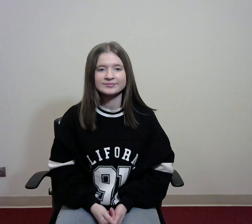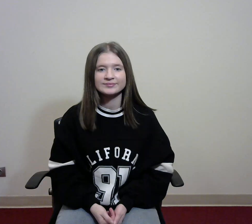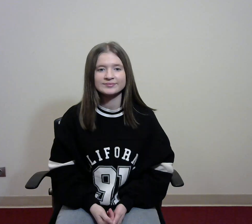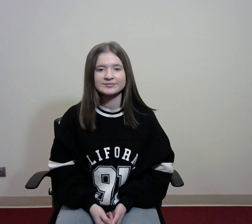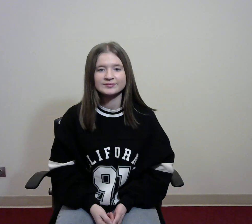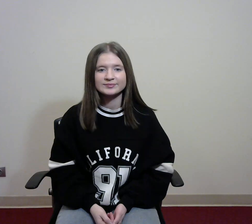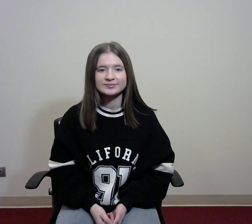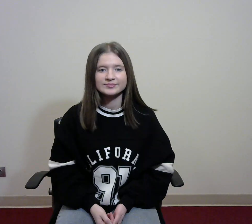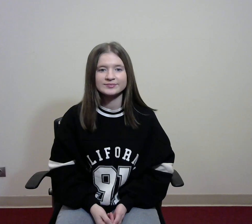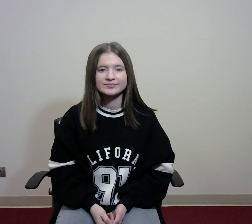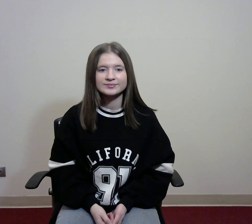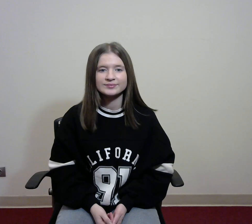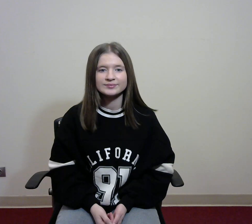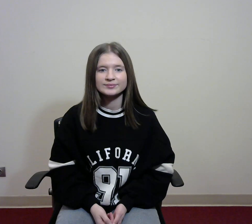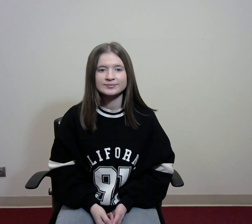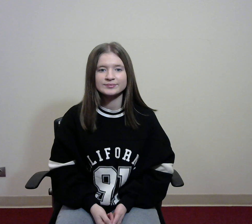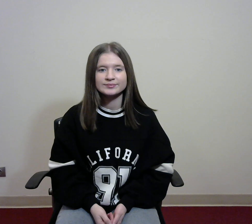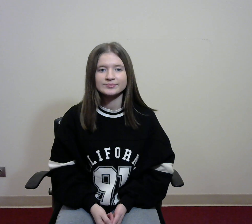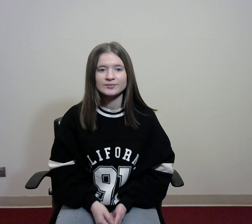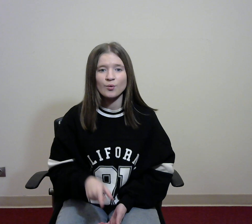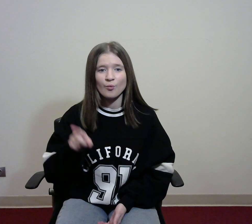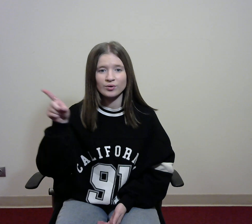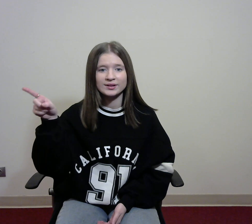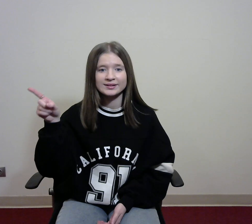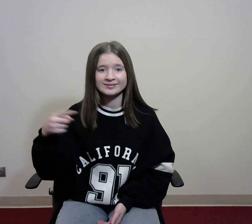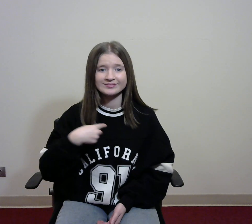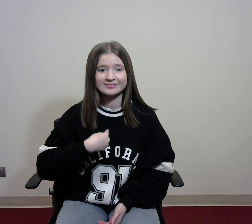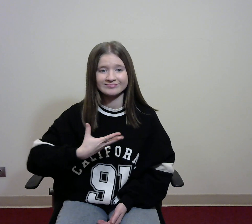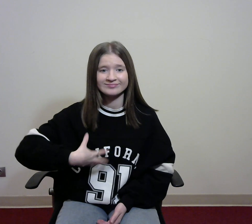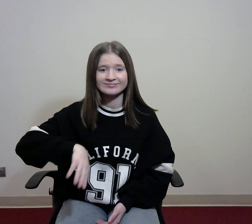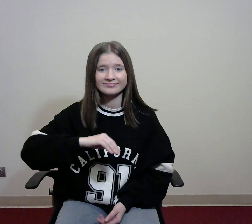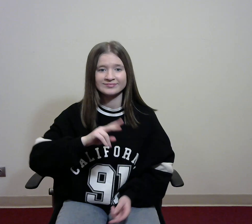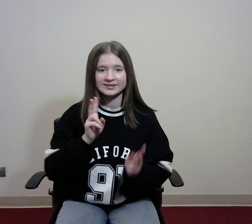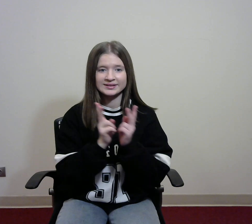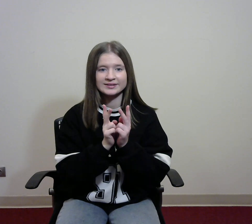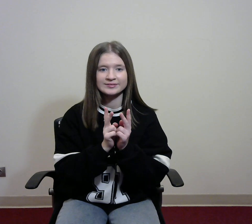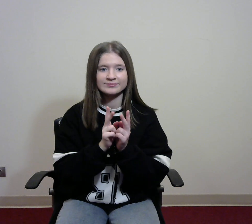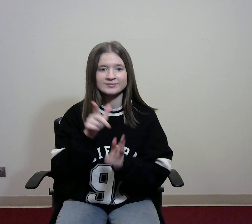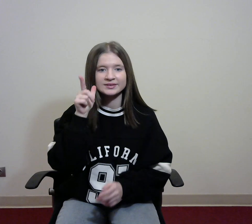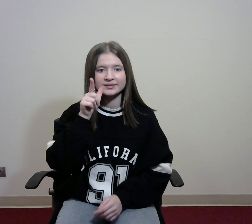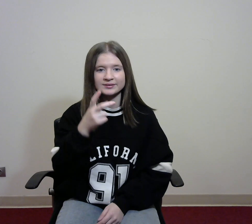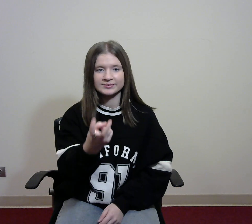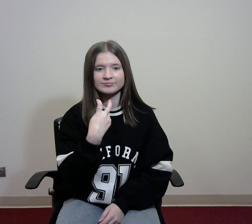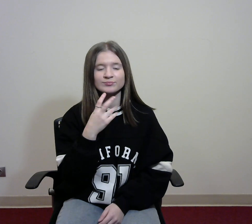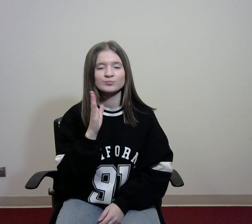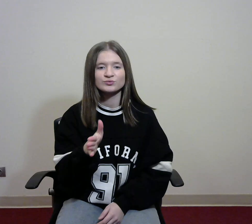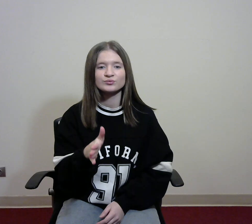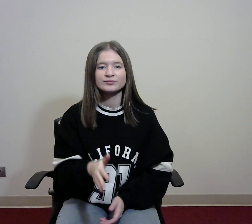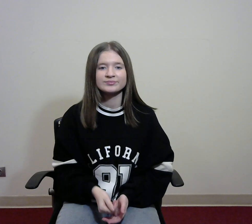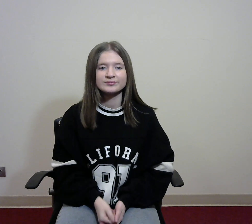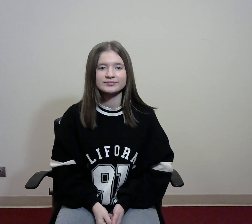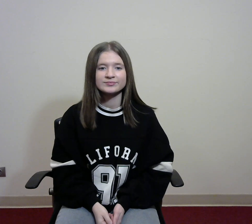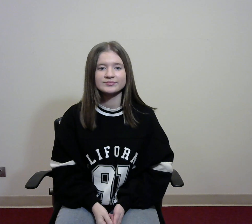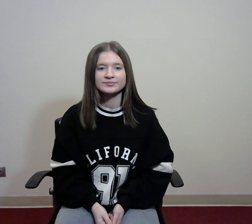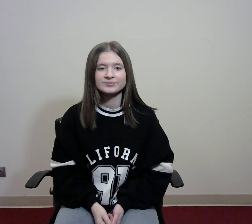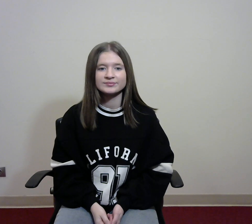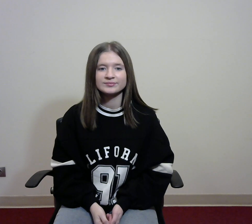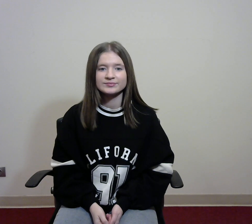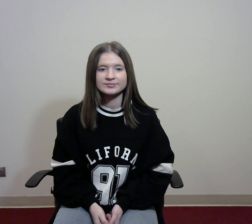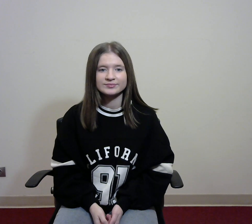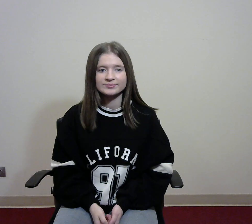O, bizi görməyə birisigün gələcək